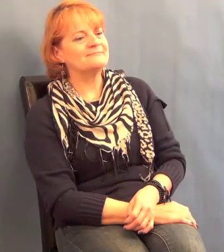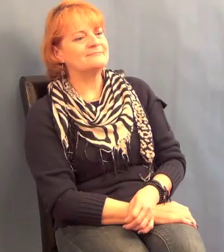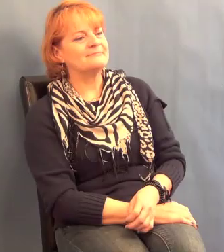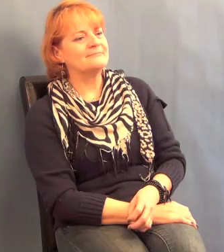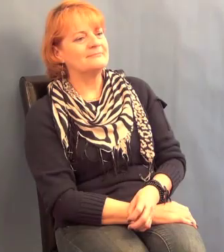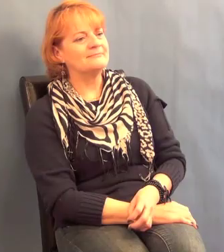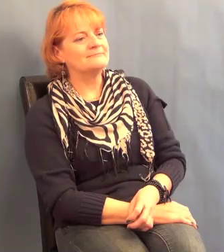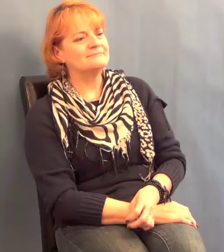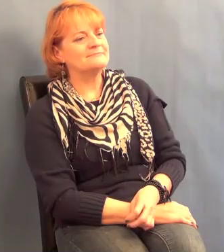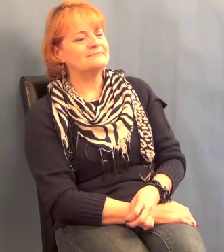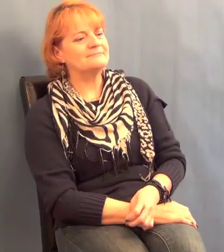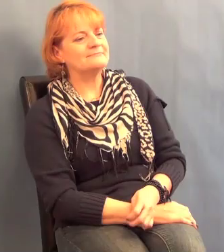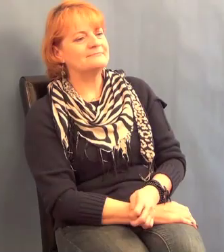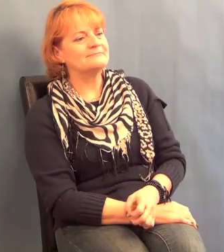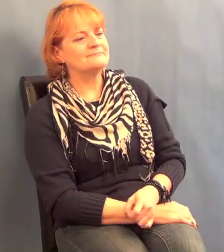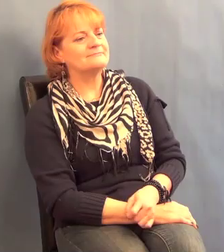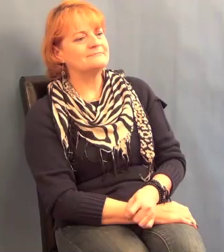A inny królik... Nie, królik był w ubraniu...